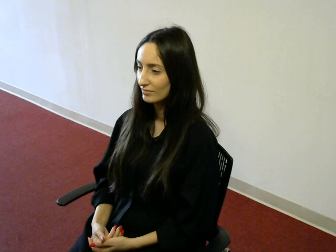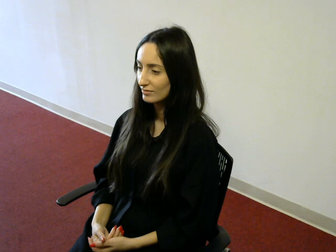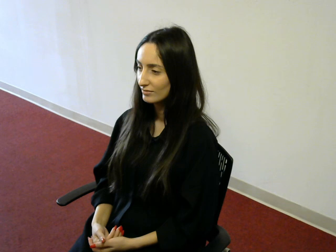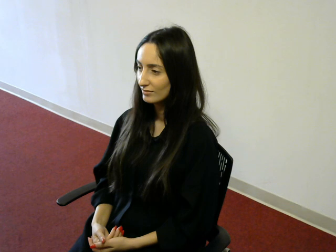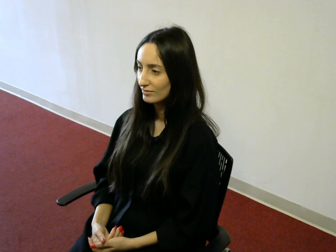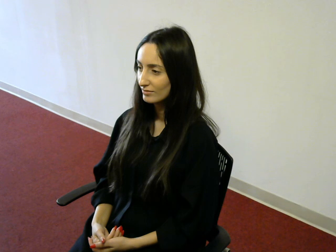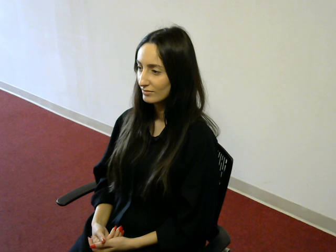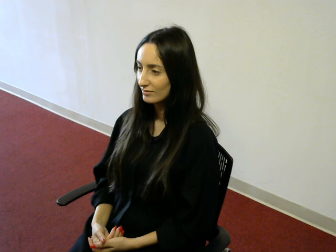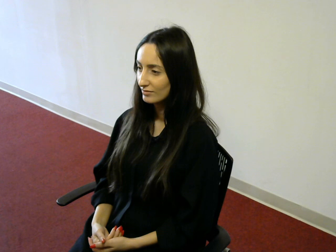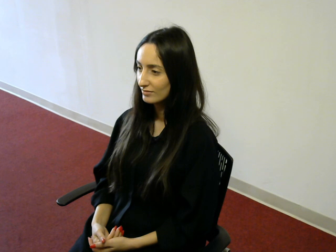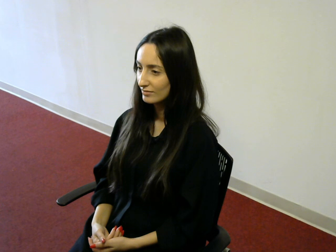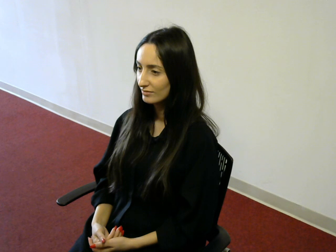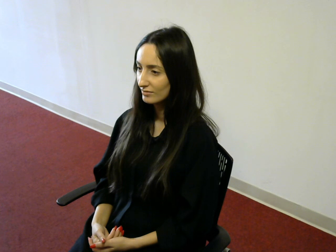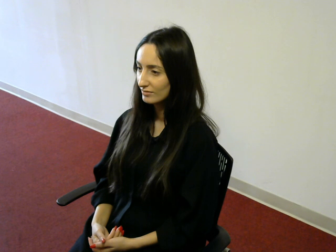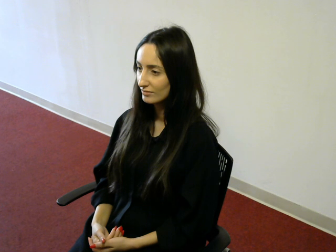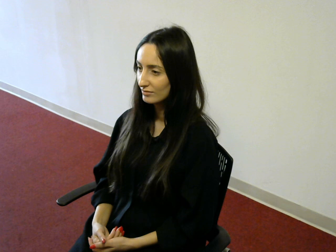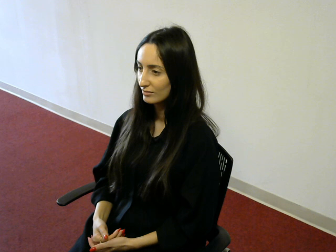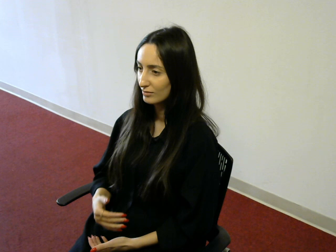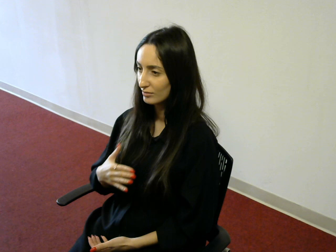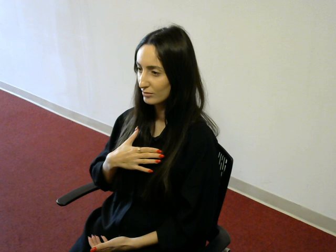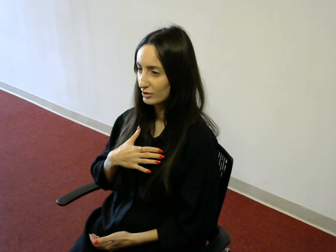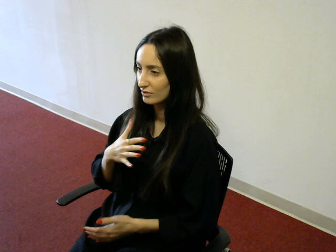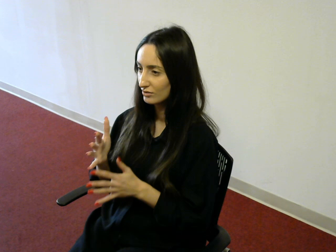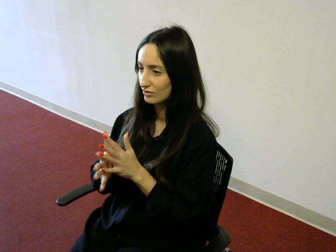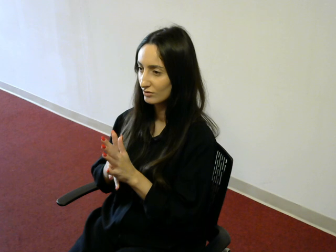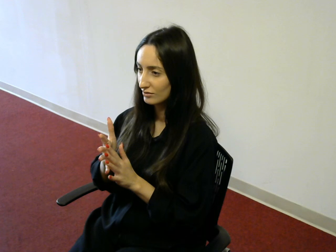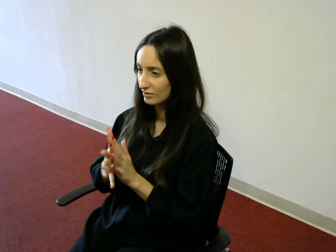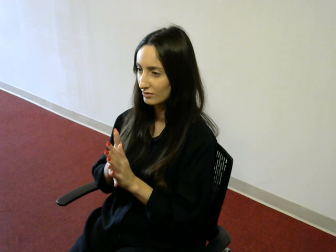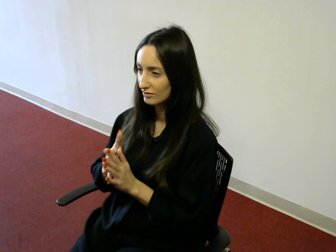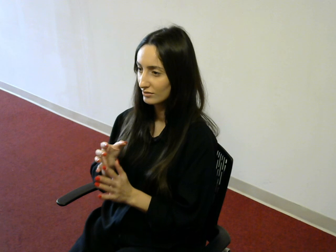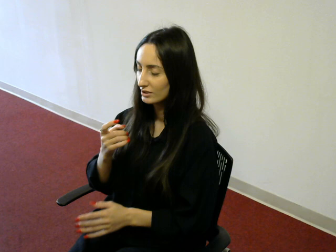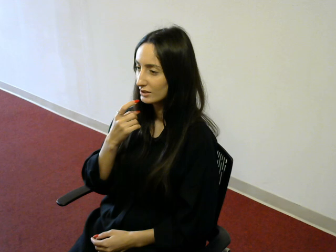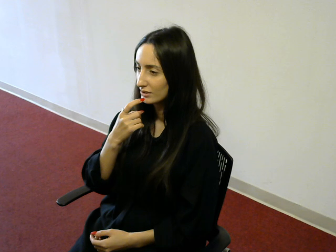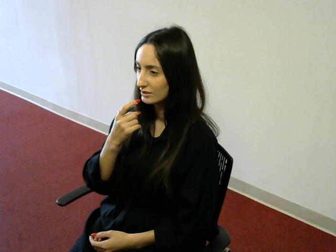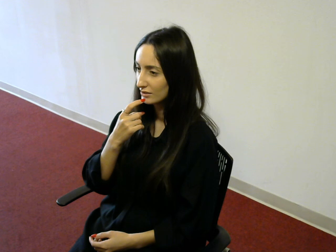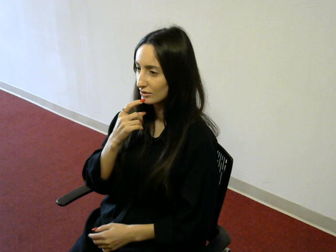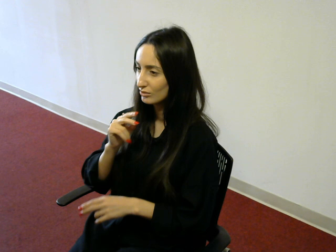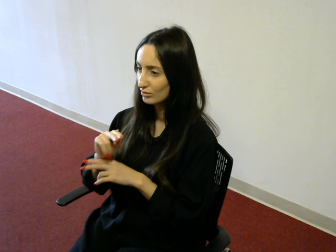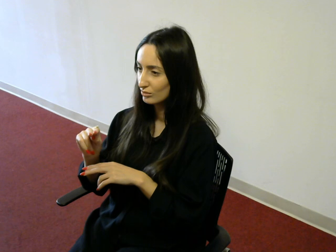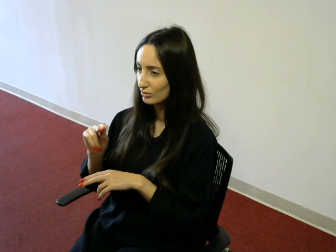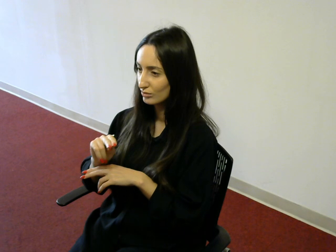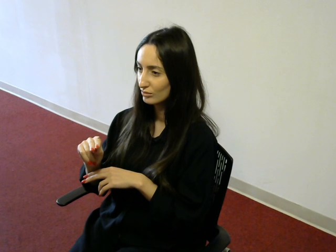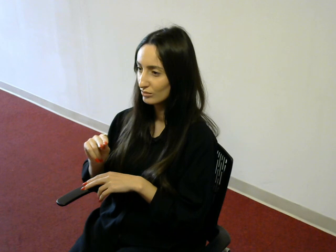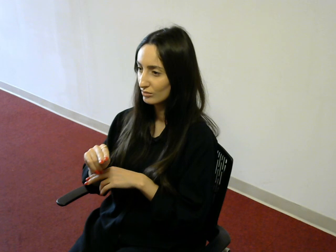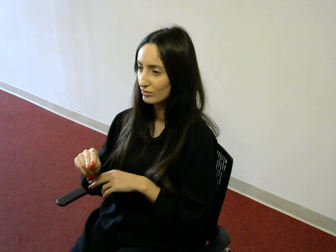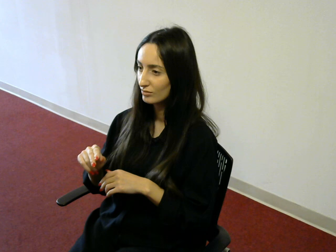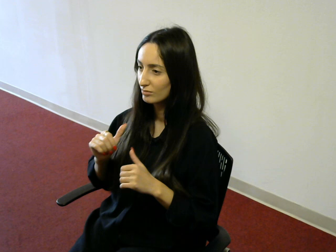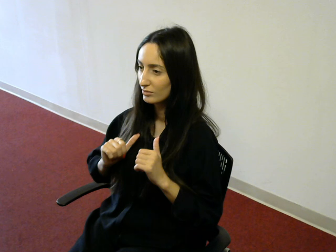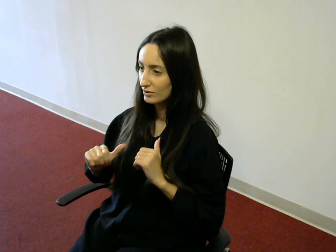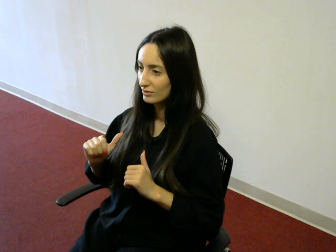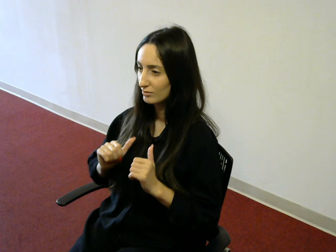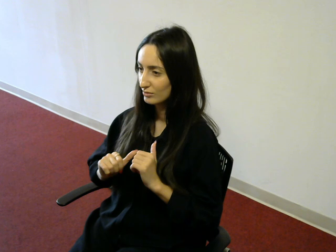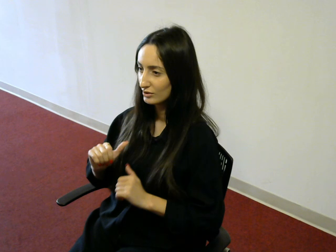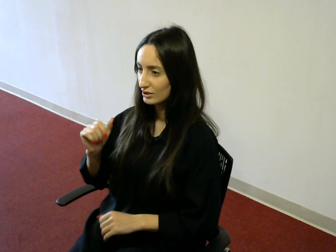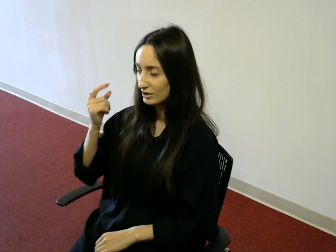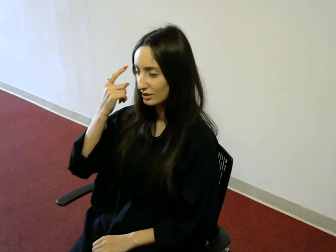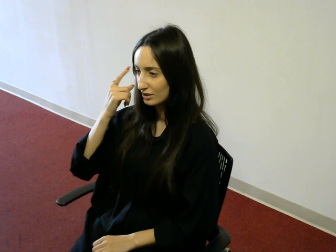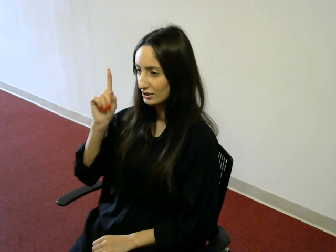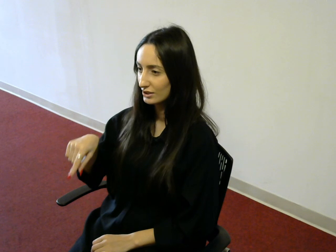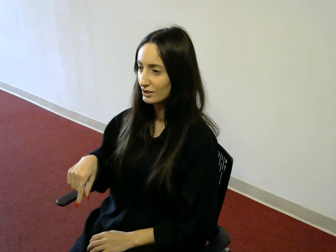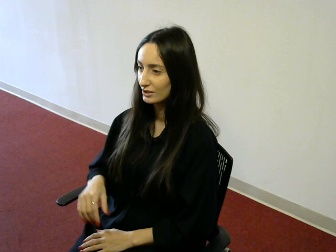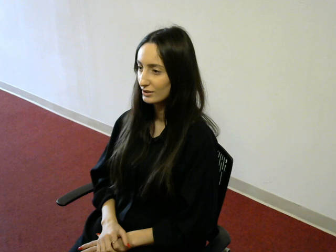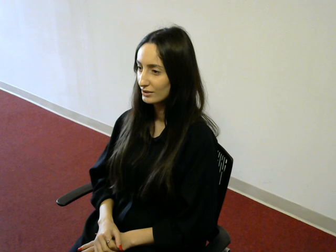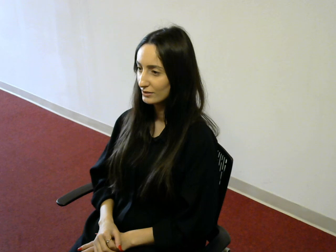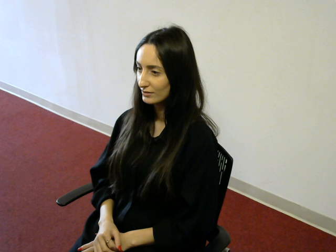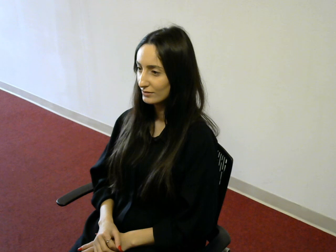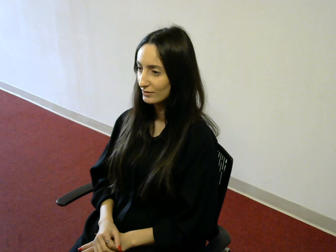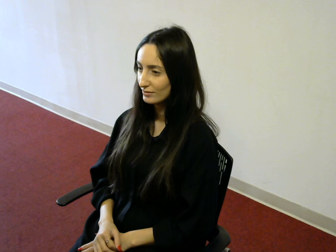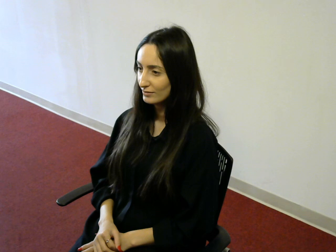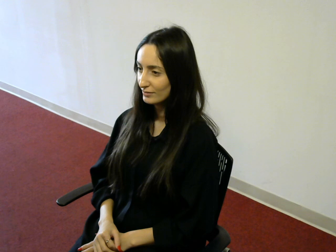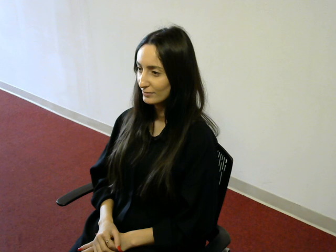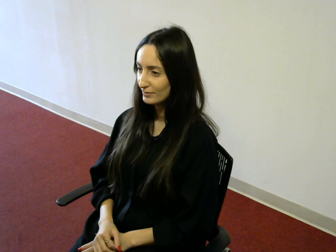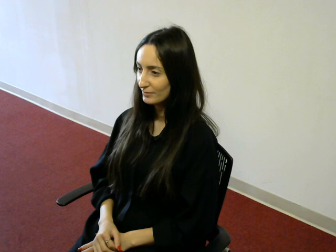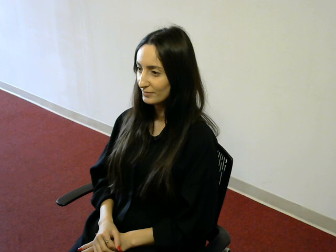Mən işarə dilini öyrədən müəllim tanıyıram